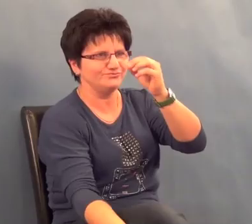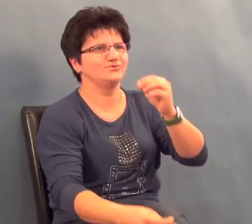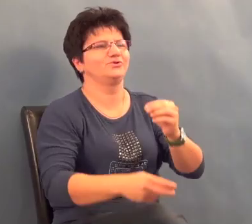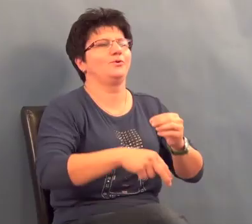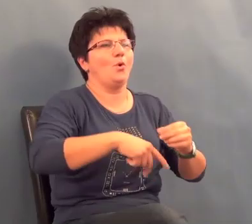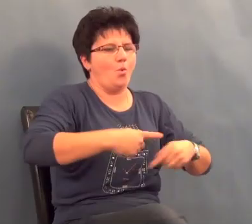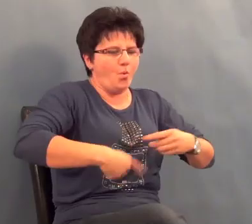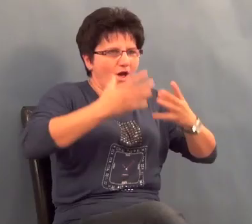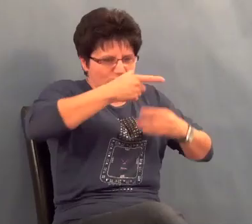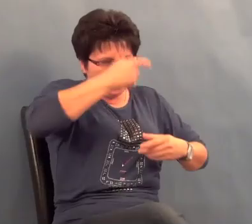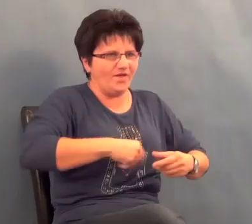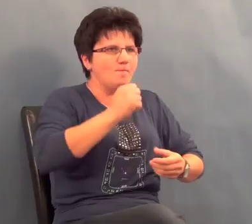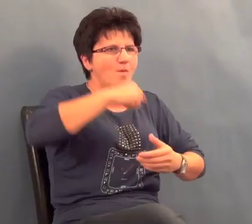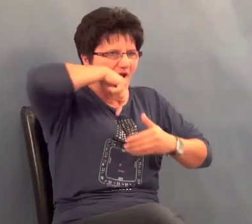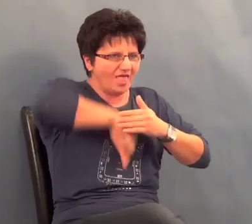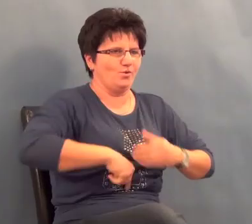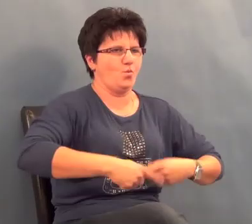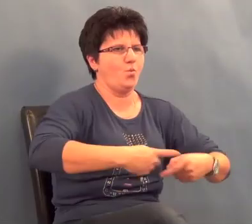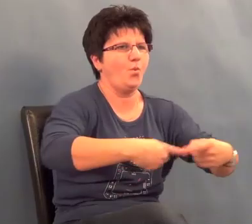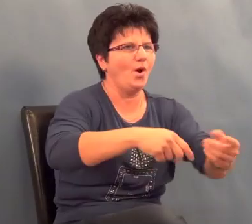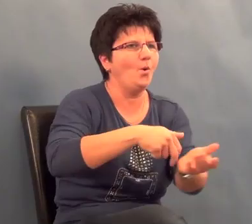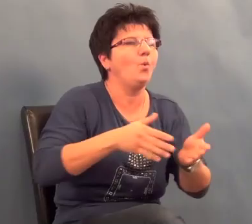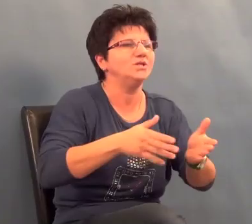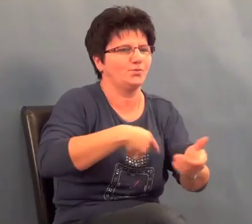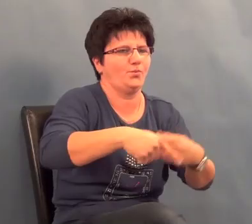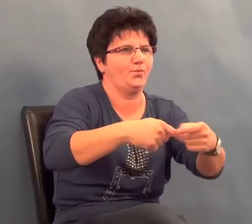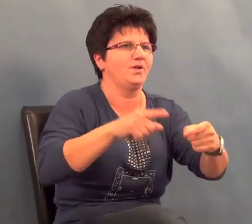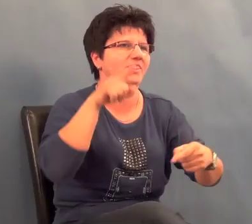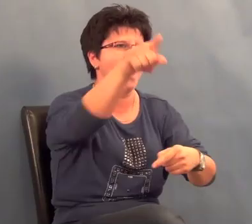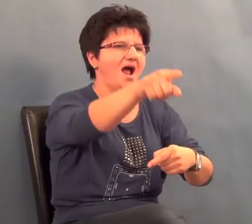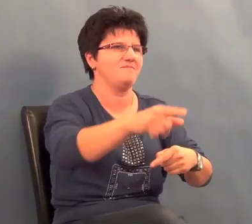Kot z bombą w środku turla się przez ulicę do jakiegoś budynku i zamyka się.